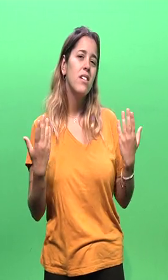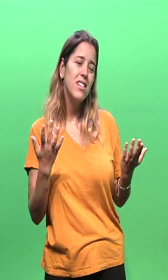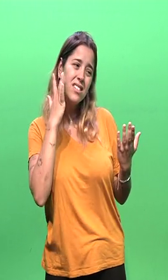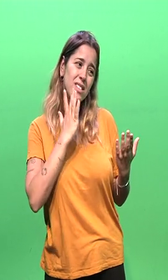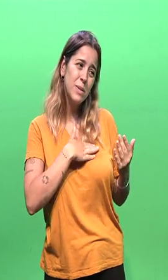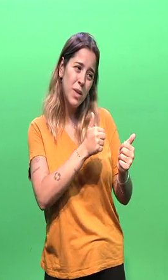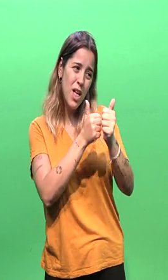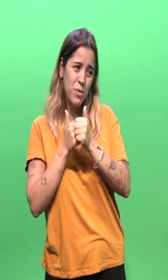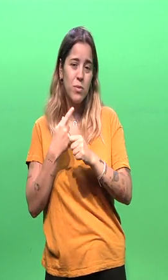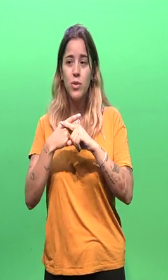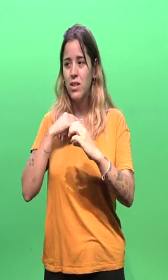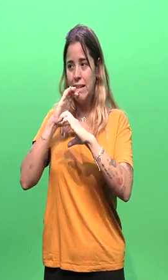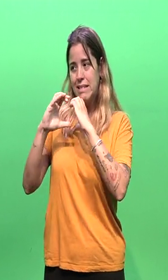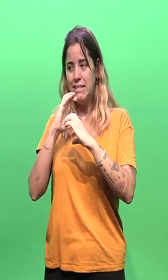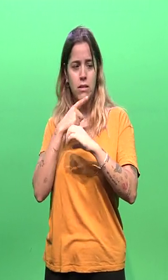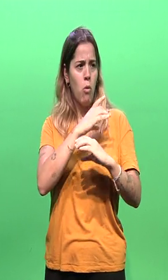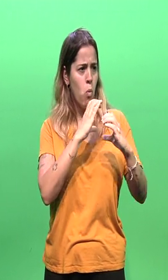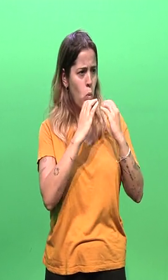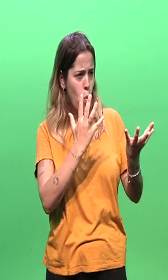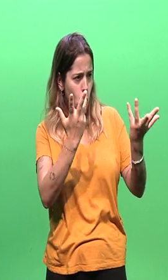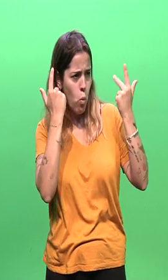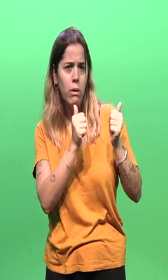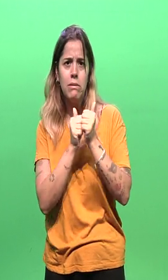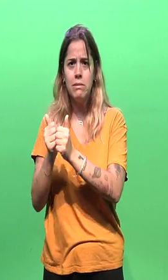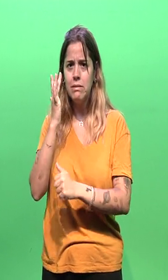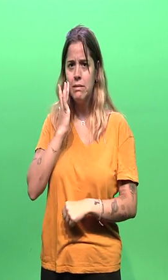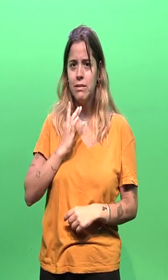Si us plau, em pots acompanyar? Amb tu em comunico molt bé, si em pots acompanyar?